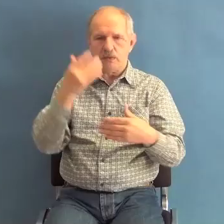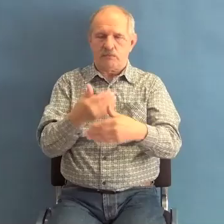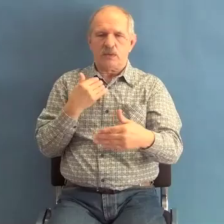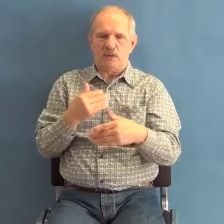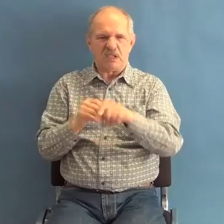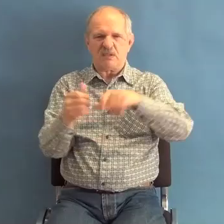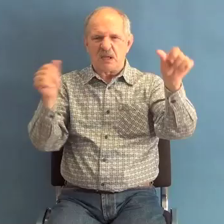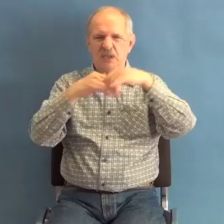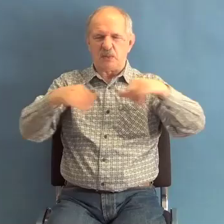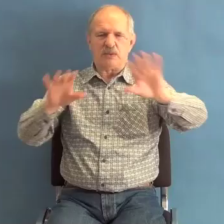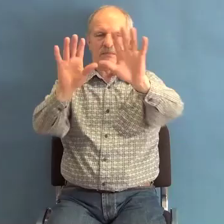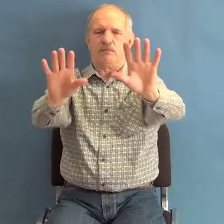Trzeba zostać przed znakiem, bo tam są chemikalia i inne.